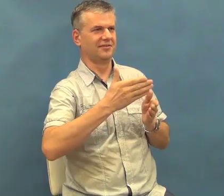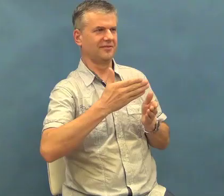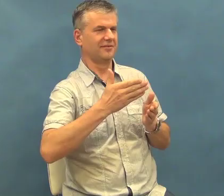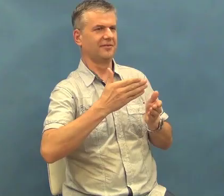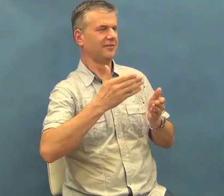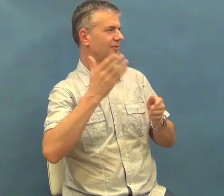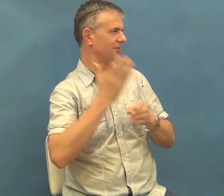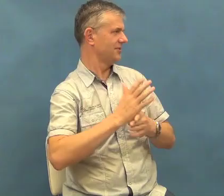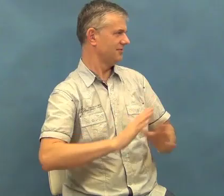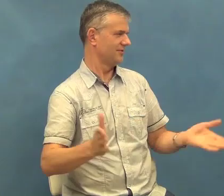Już koniec, dobrze.